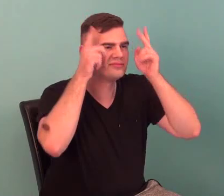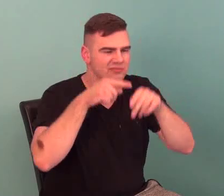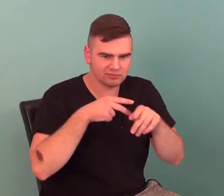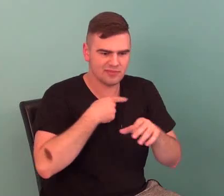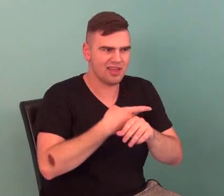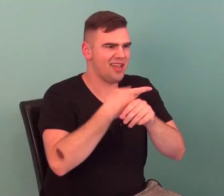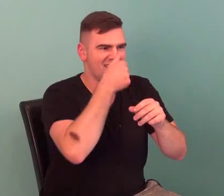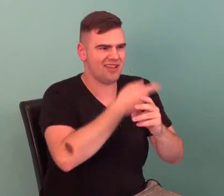Chłopak leży pomiędzy rogami jelenia, nie może nic zrobić.